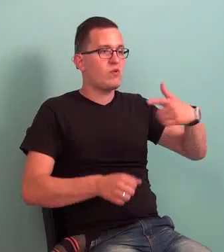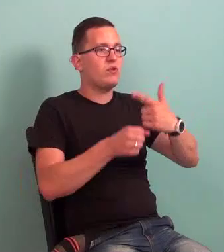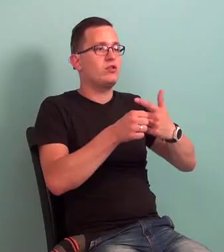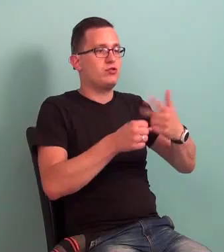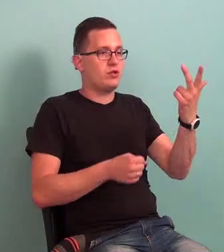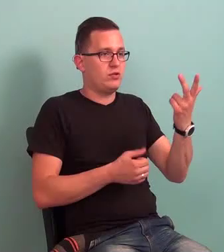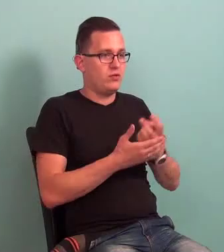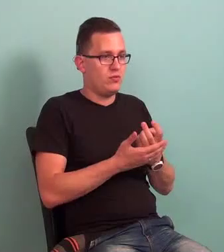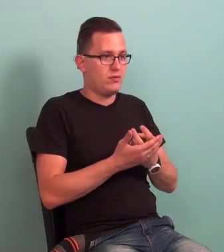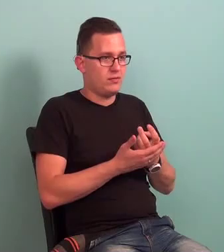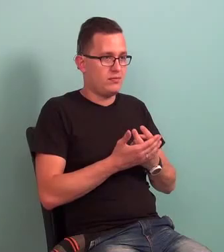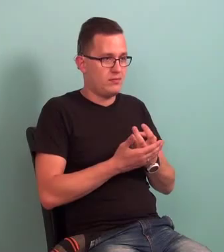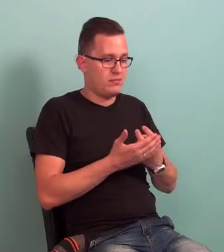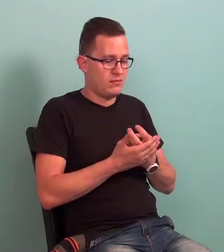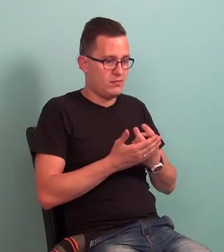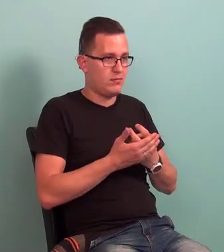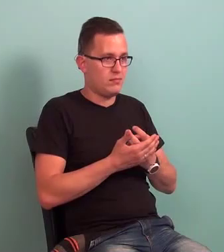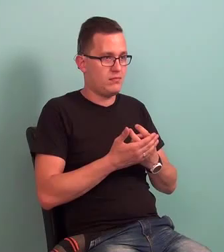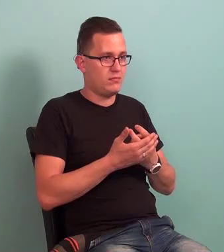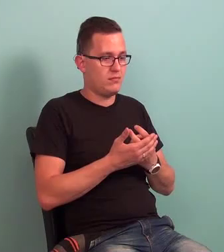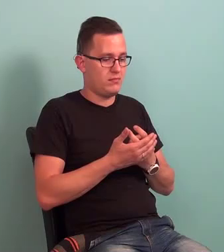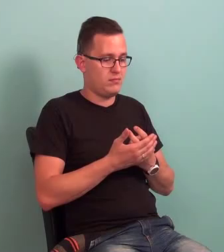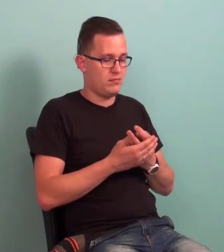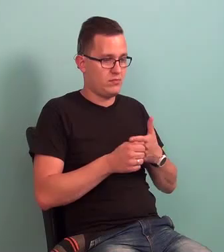Dwudziestego trzeciego lutego.